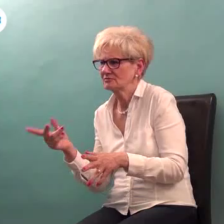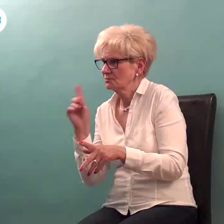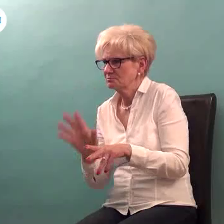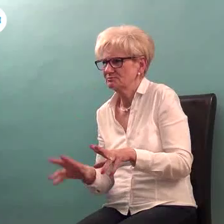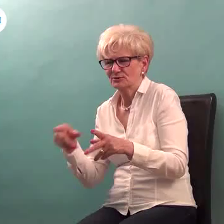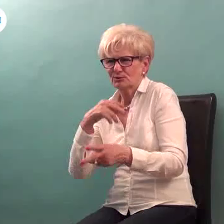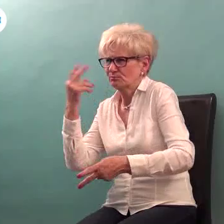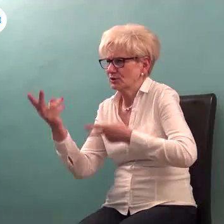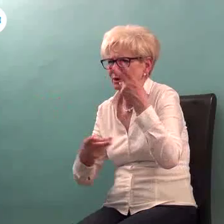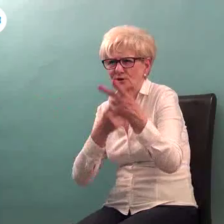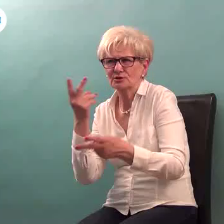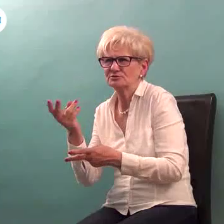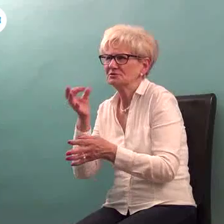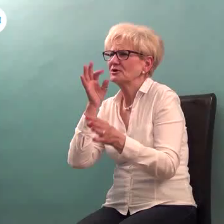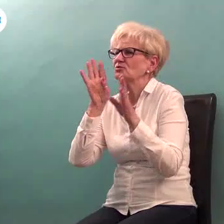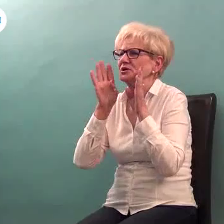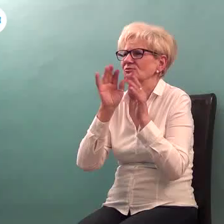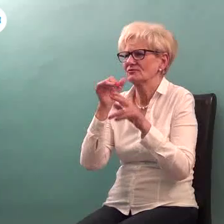Pies szuka, pyta, woła.